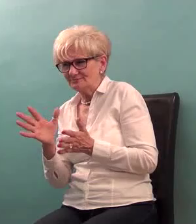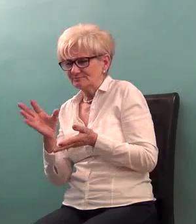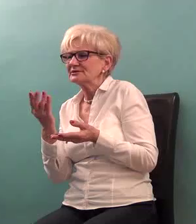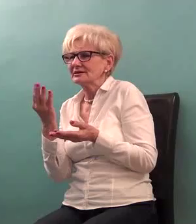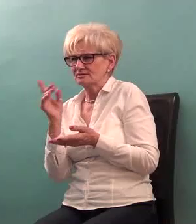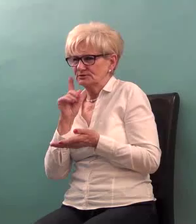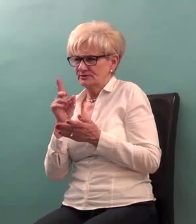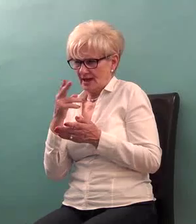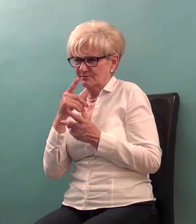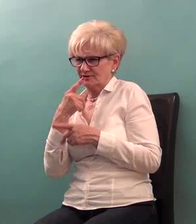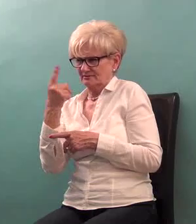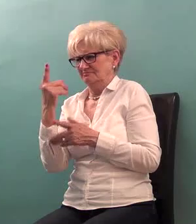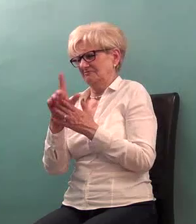Mężczyzna, Charlie Chaplin pokazuje wskazujący palec.